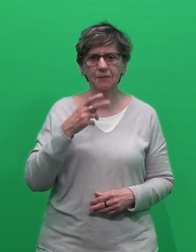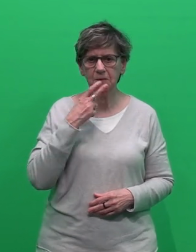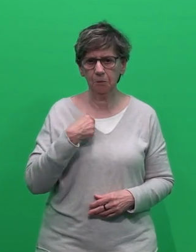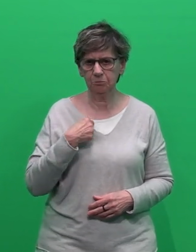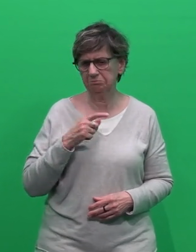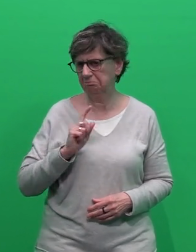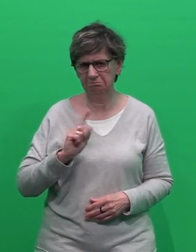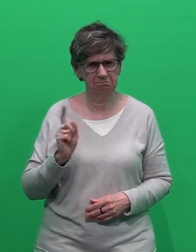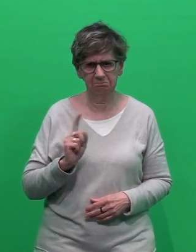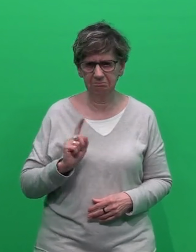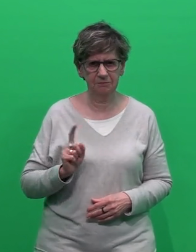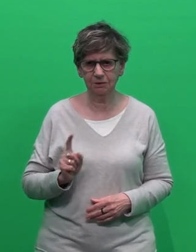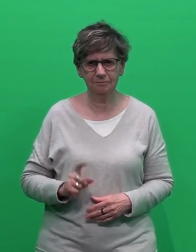Que si jo fumo? No.